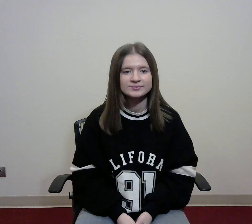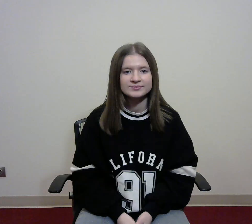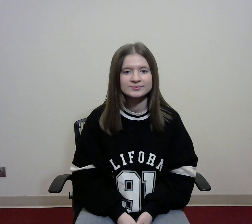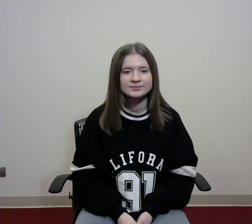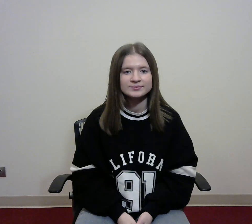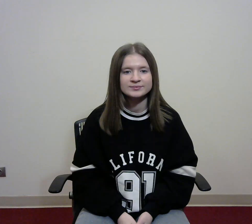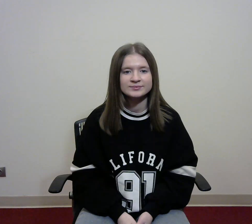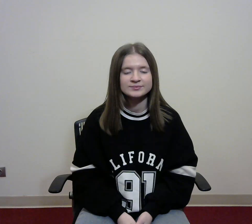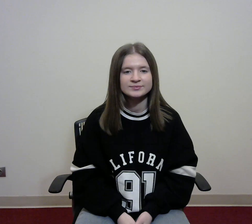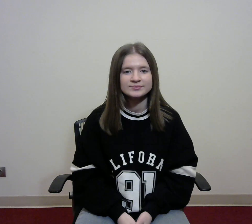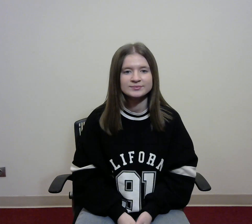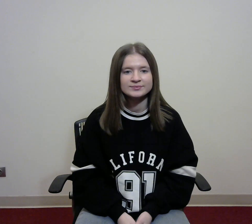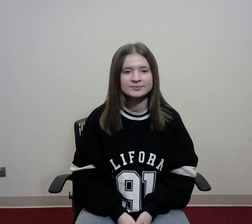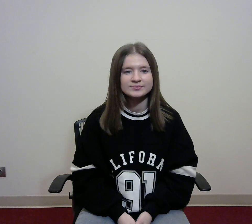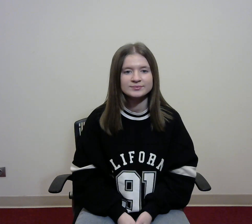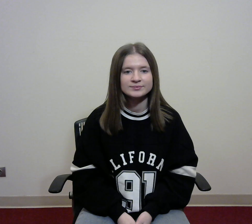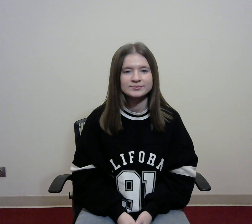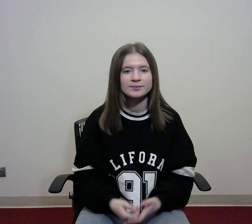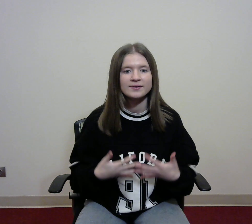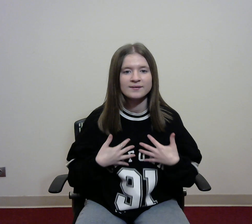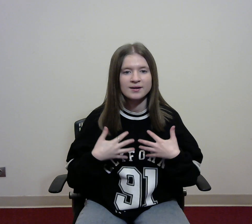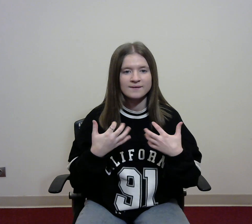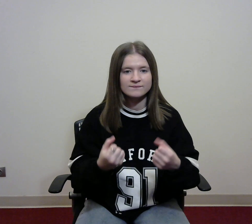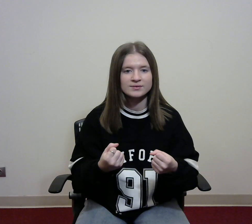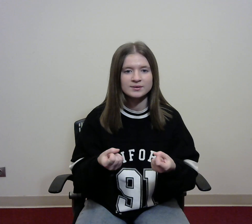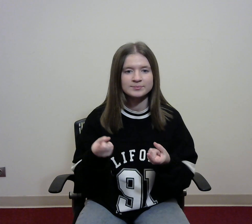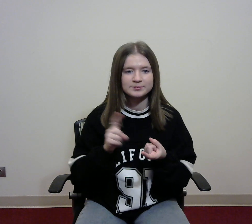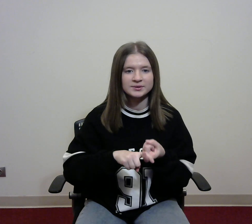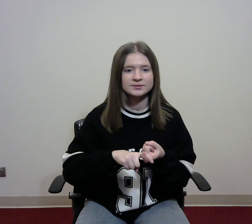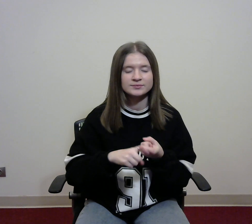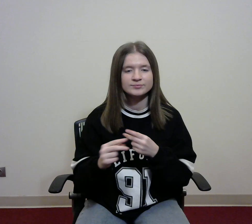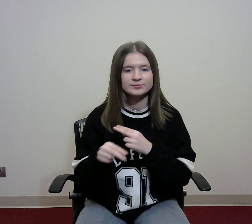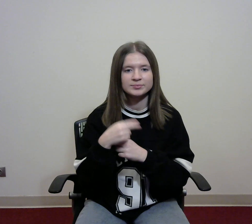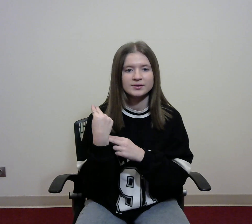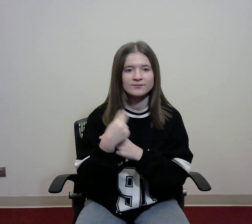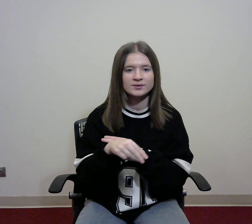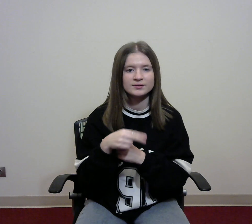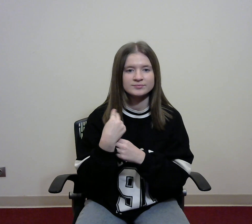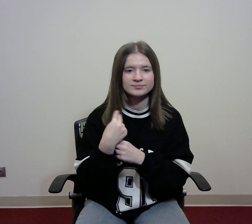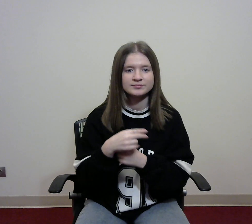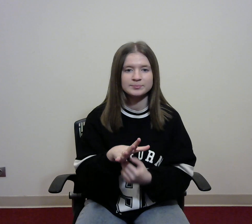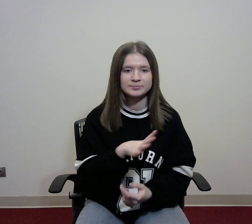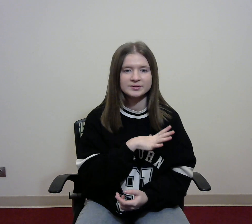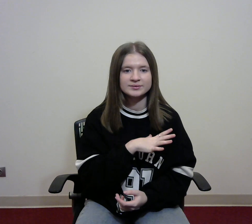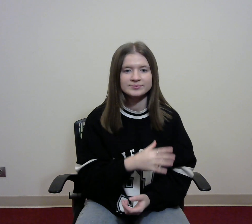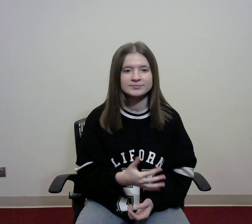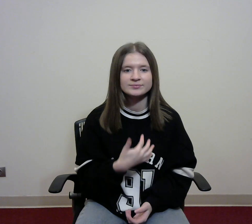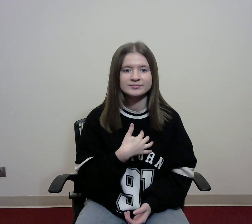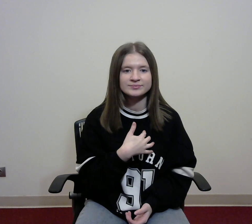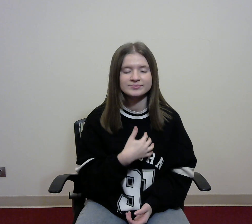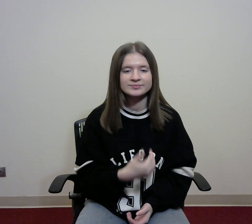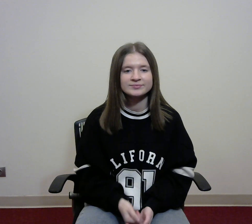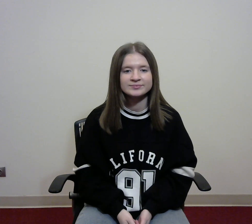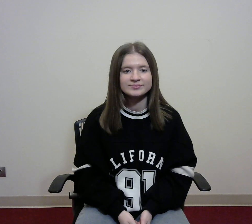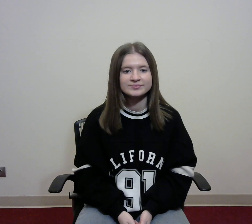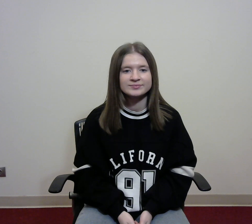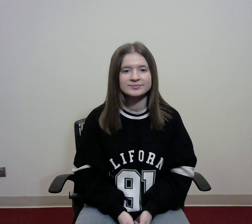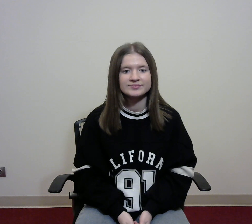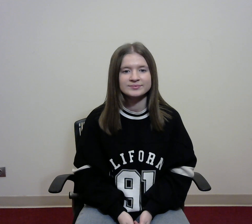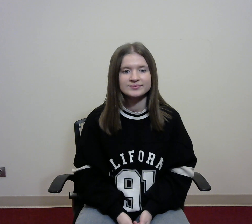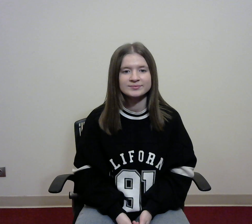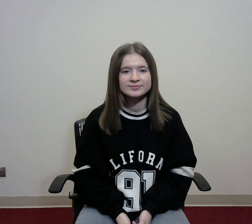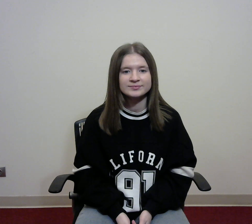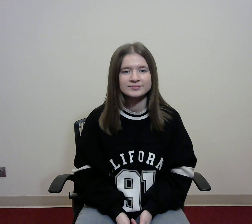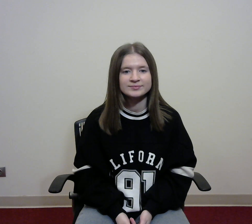Sağlamlığımla bağlı müalicə olmaq istəyirəm